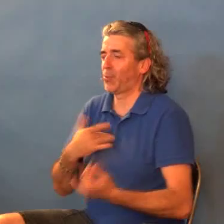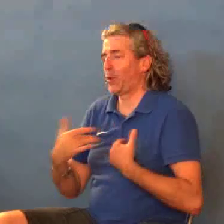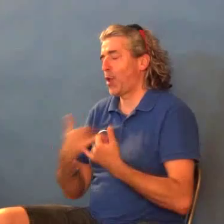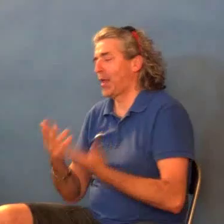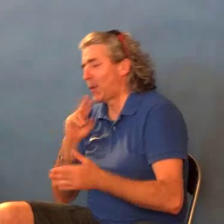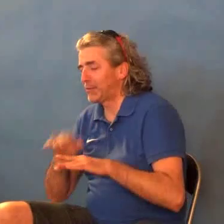Gruszki były rozsypane.